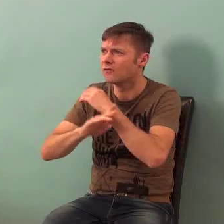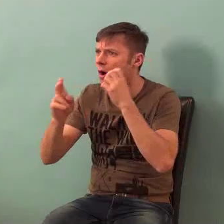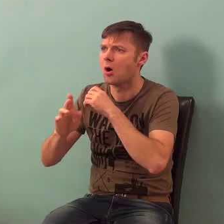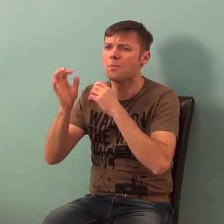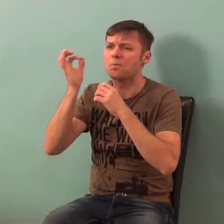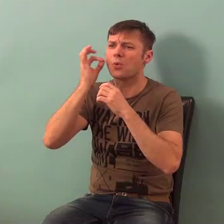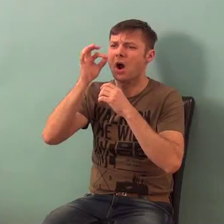Mucha.